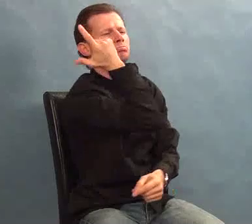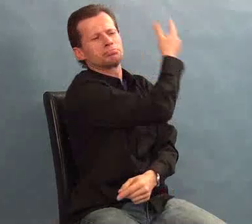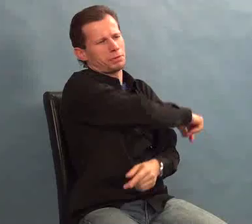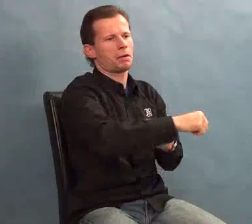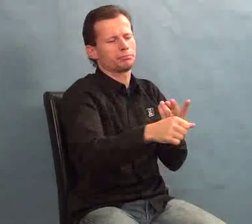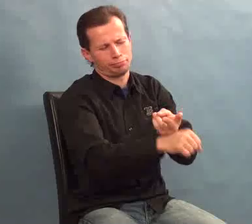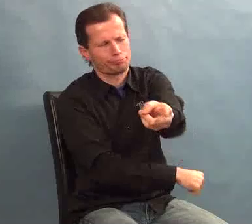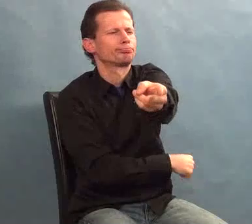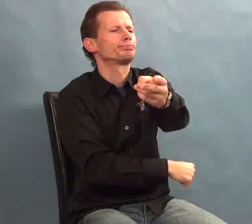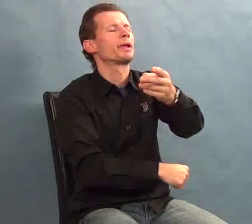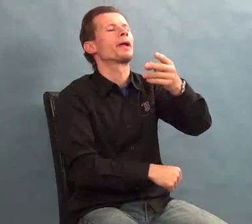Chłopiec przewraca się.